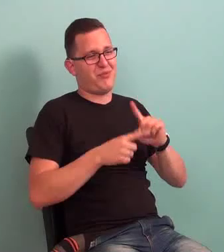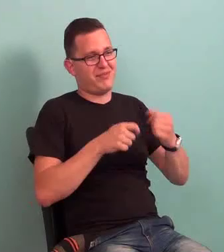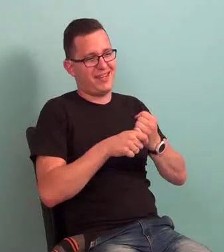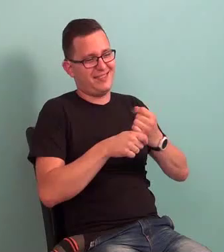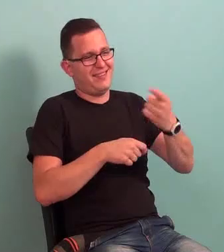Po pracy...